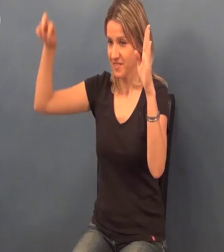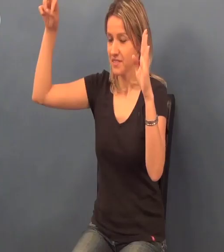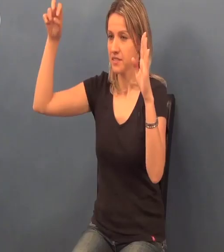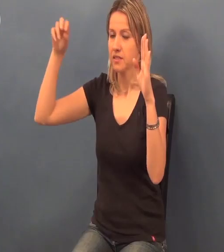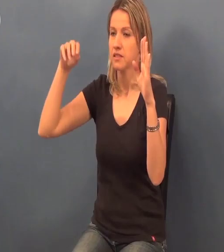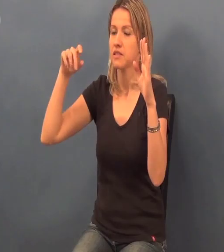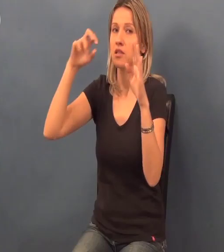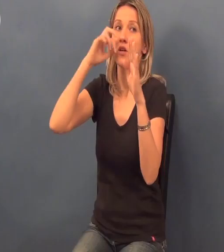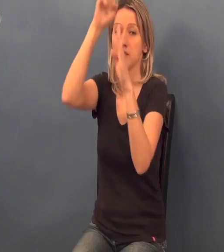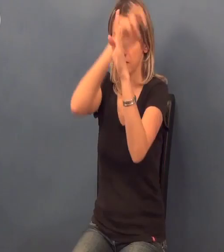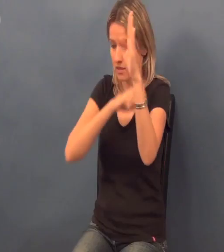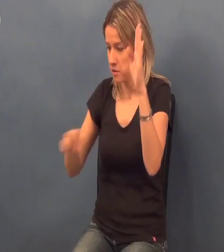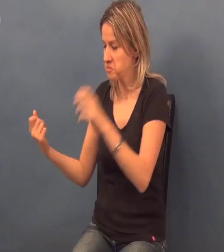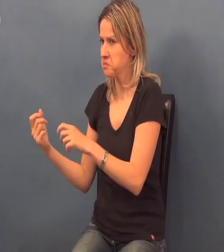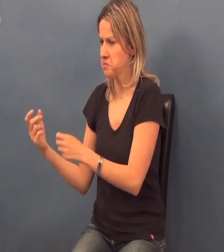Kot schodzi na dół, wchodzi do drugiego budynku i pojawia się coś dziwnego.